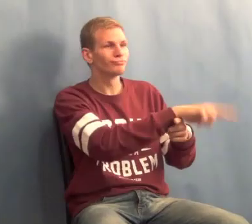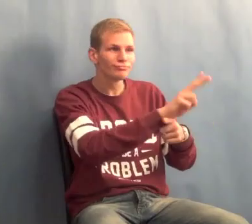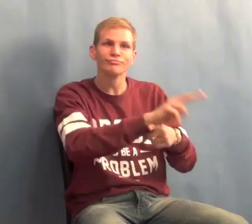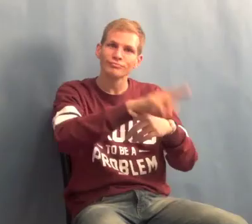I już.